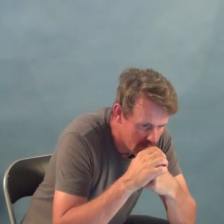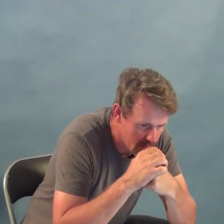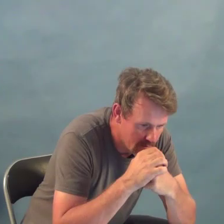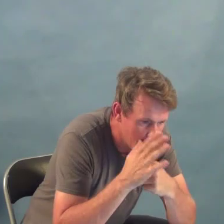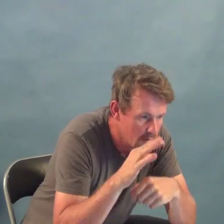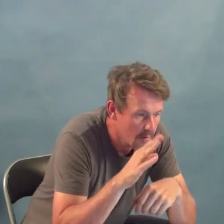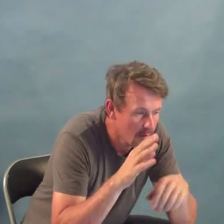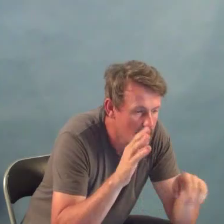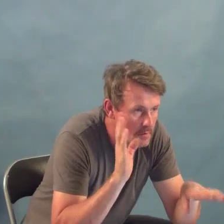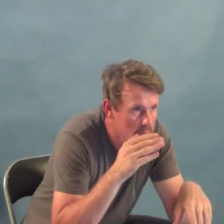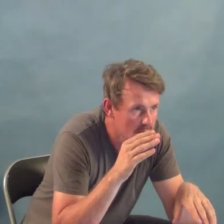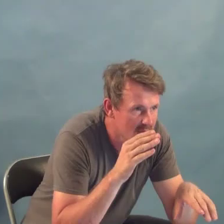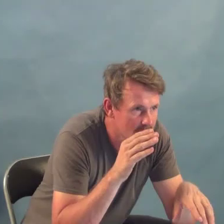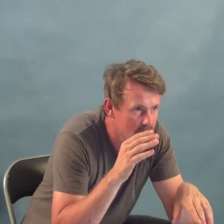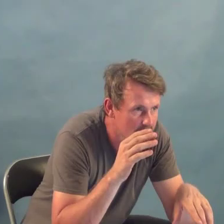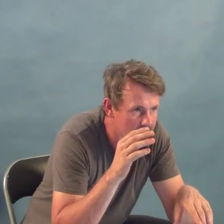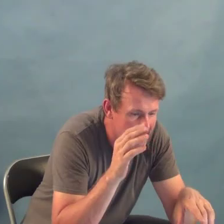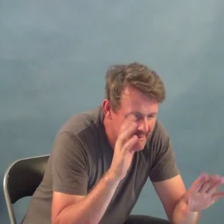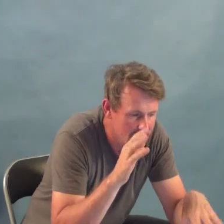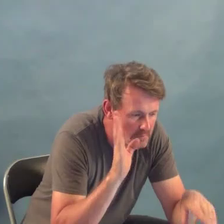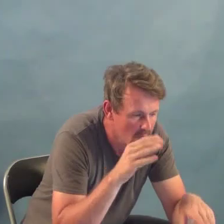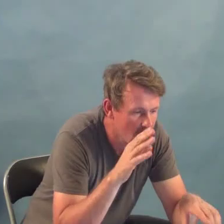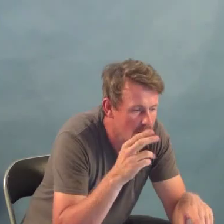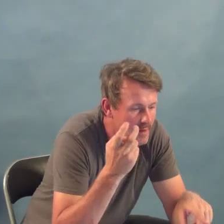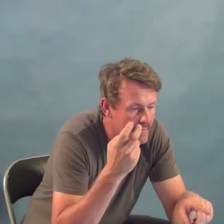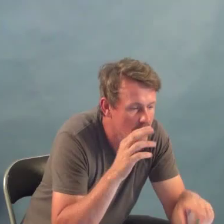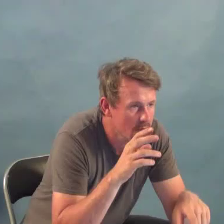Hej, a może...? Ciekawe.